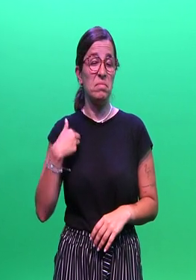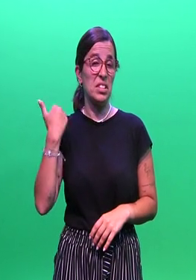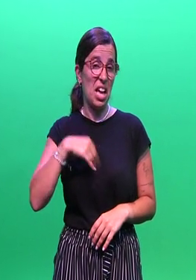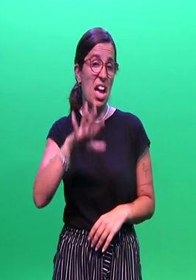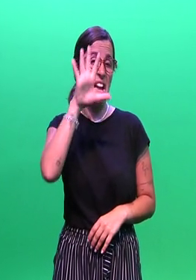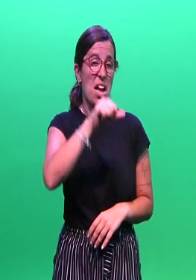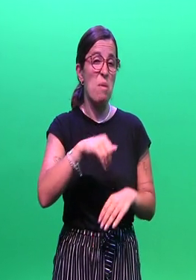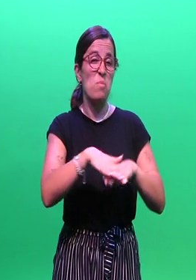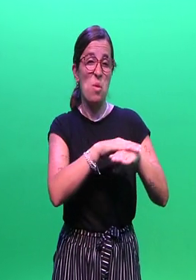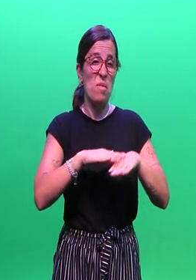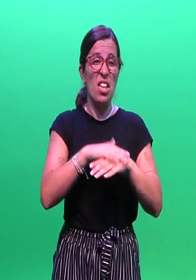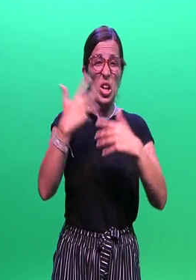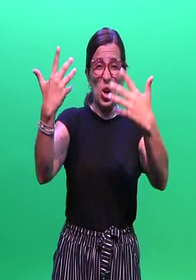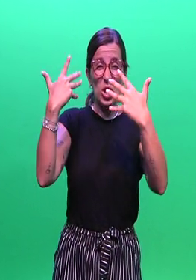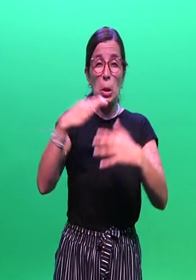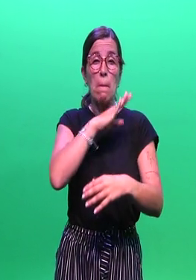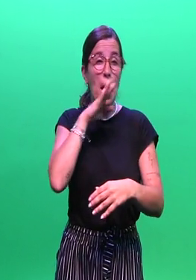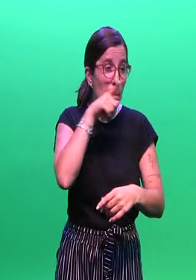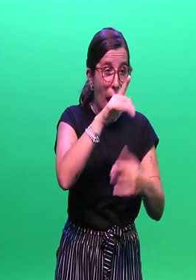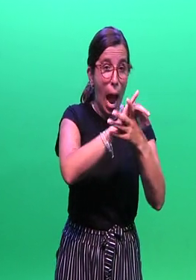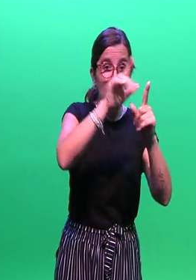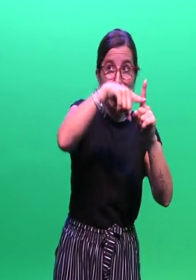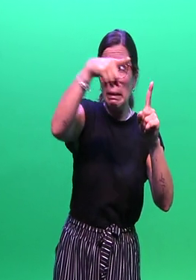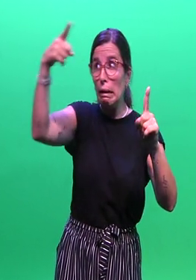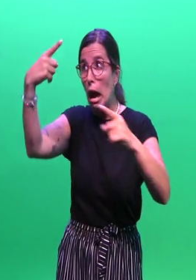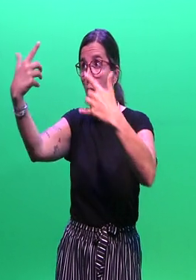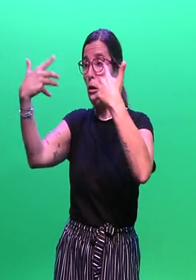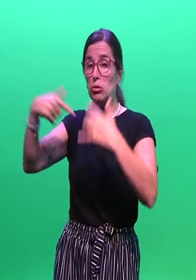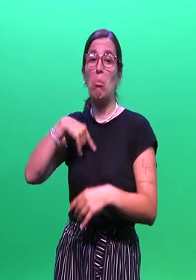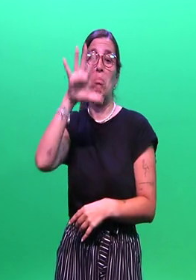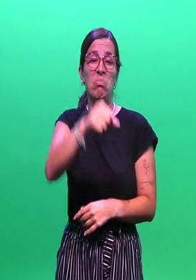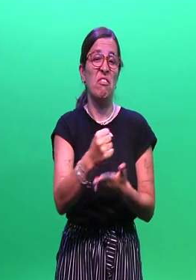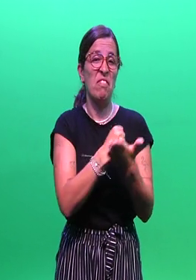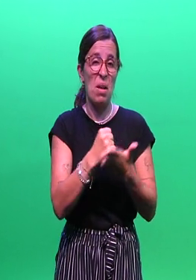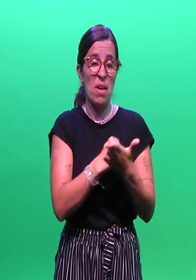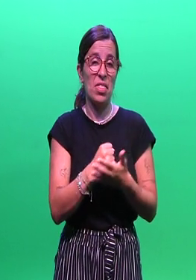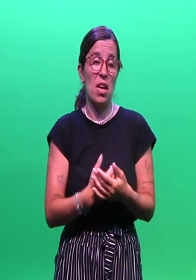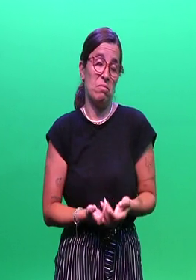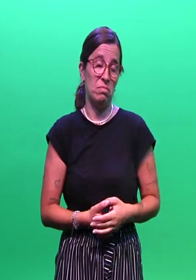He comprat una pomada a la farmàcia que una amiga de la meva mare em va aconsellar.